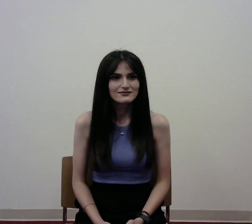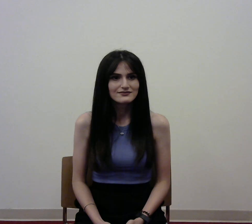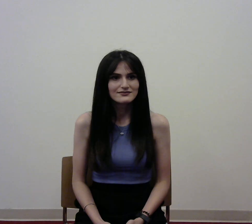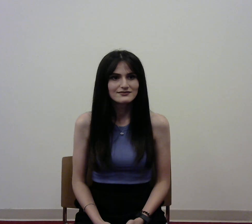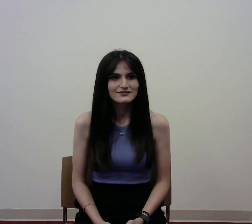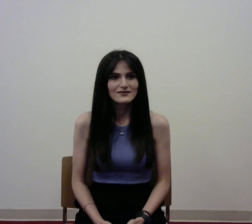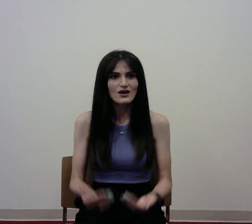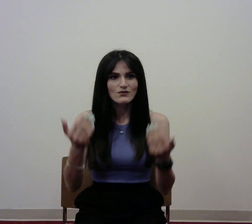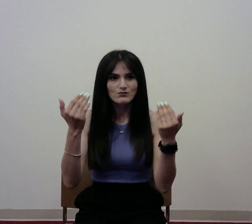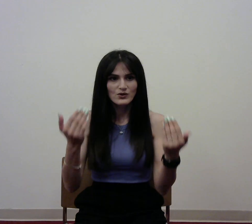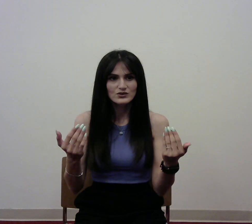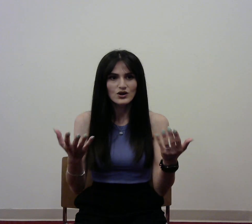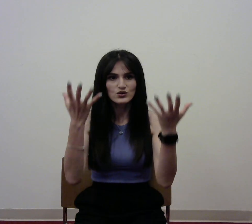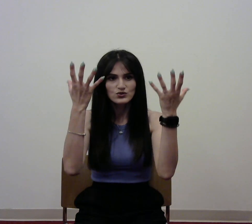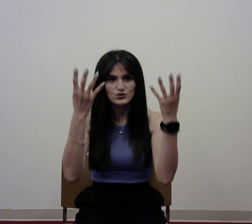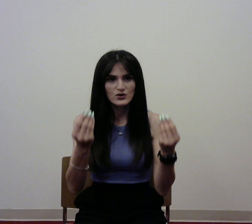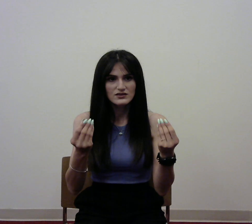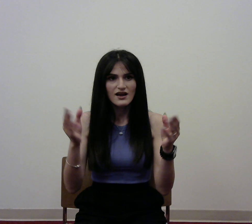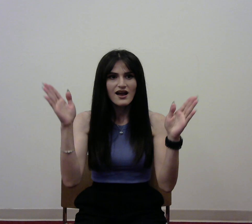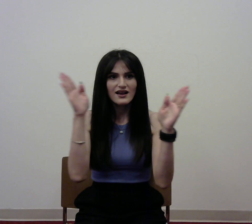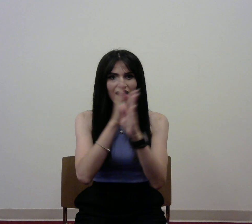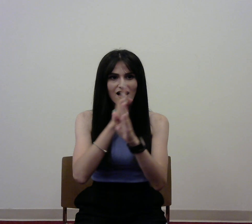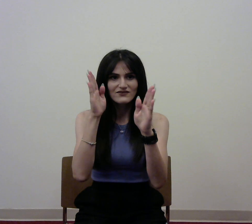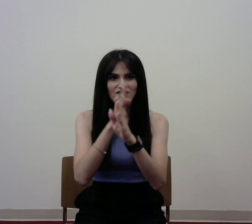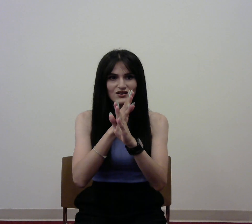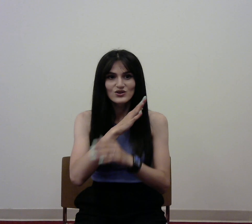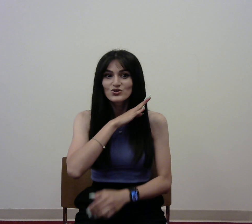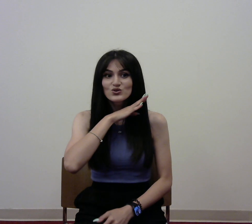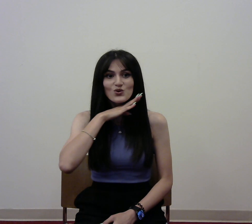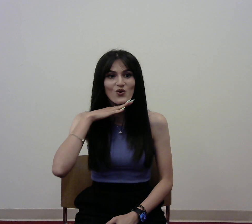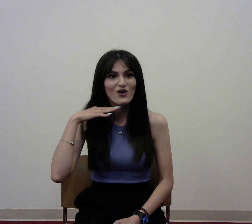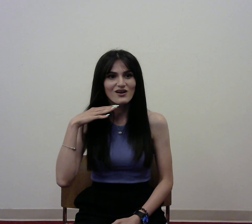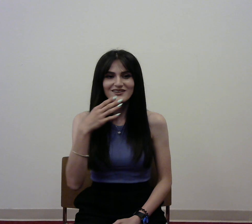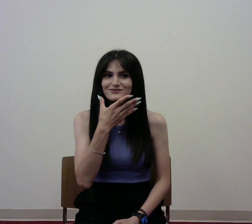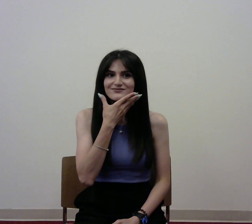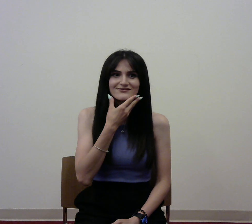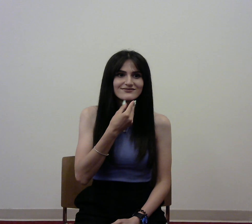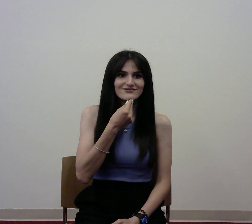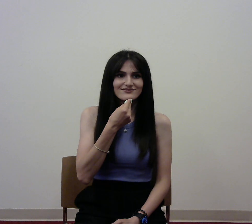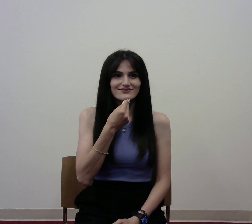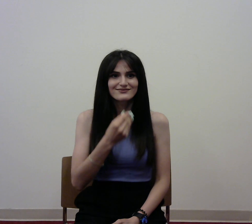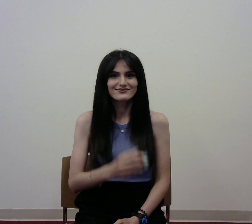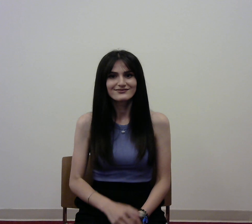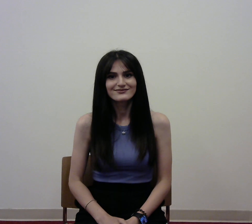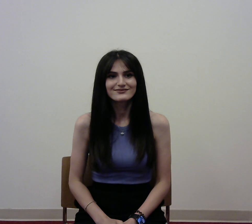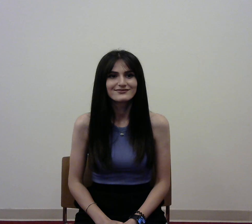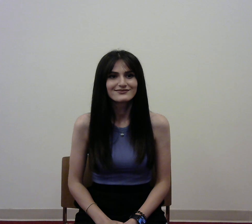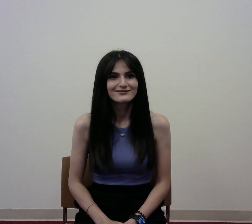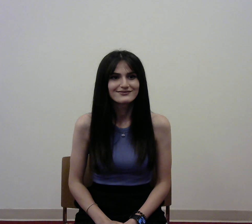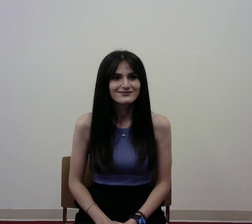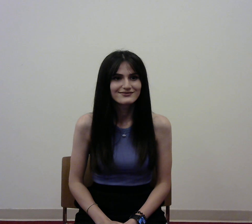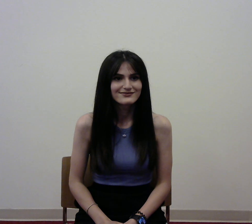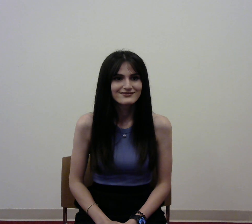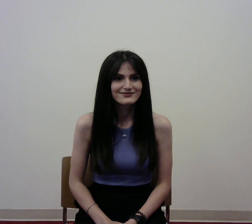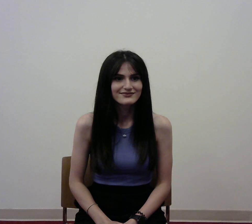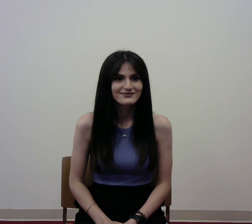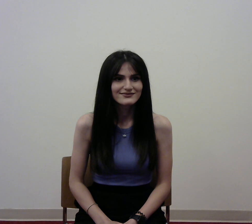Bu gün hava çox gözəldir